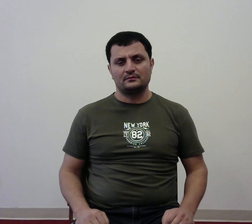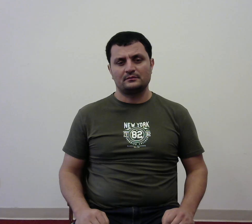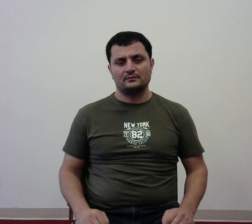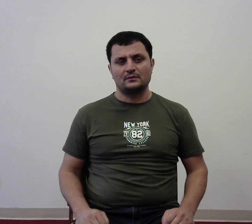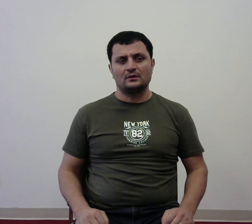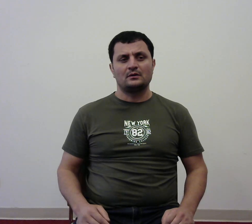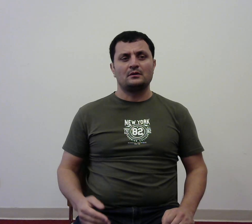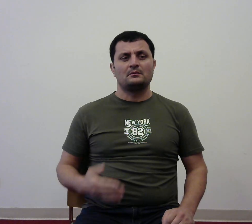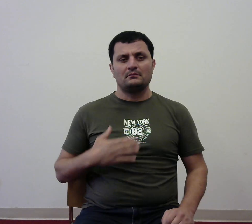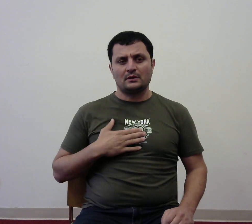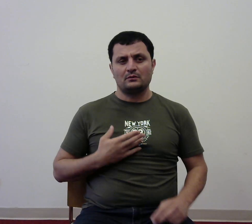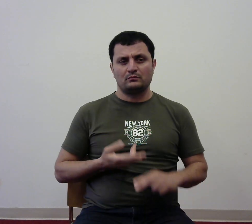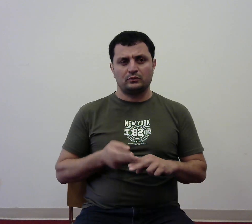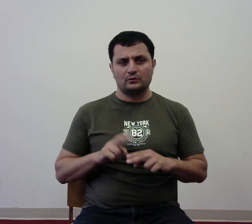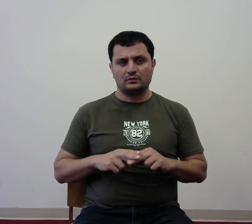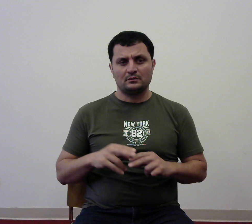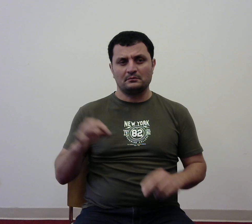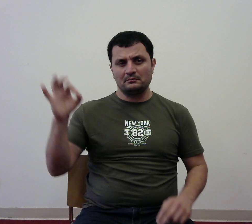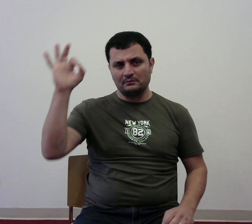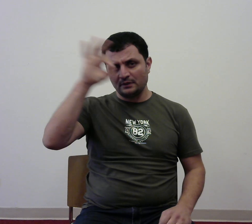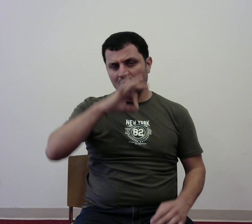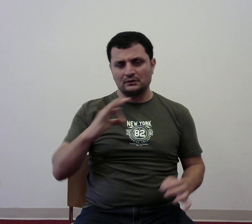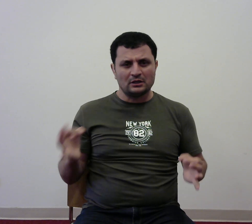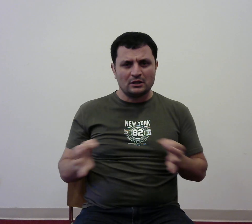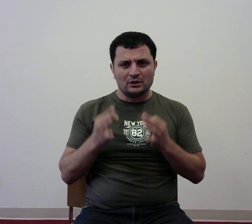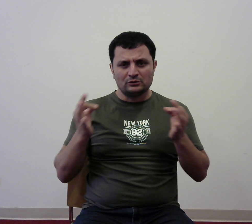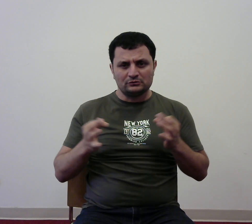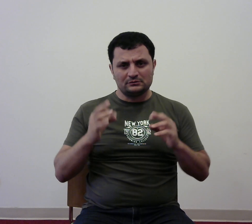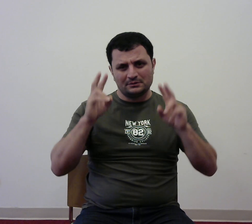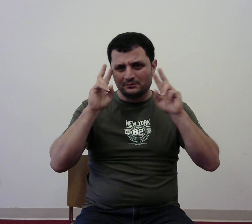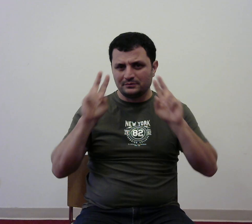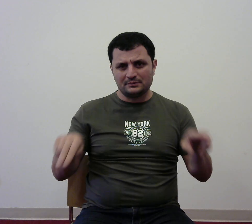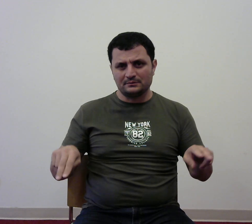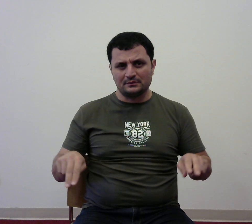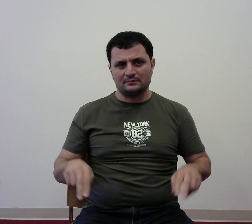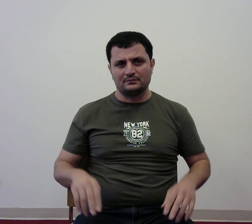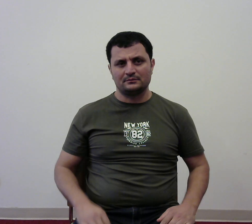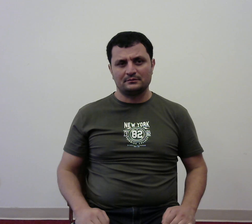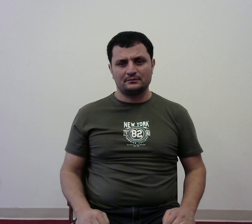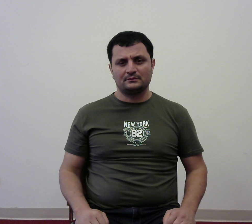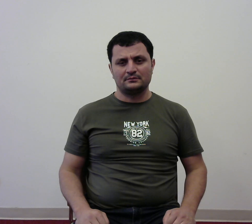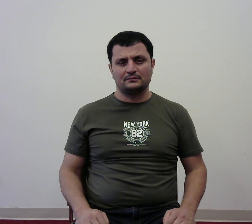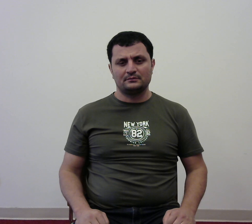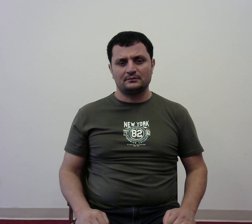Mən bu barədə heç nə bilmirəm